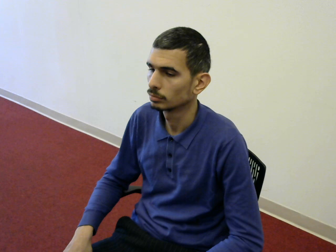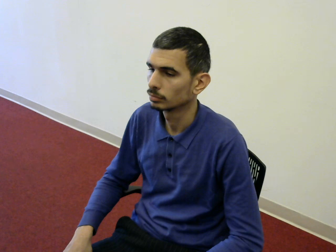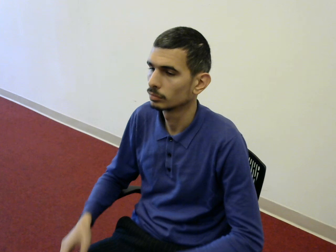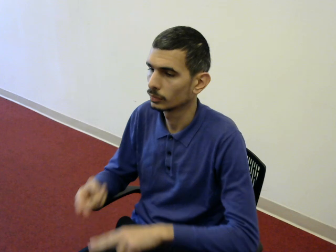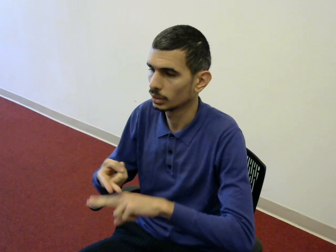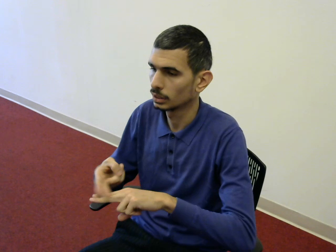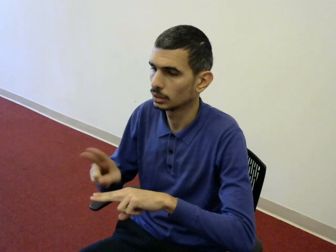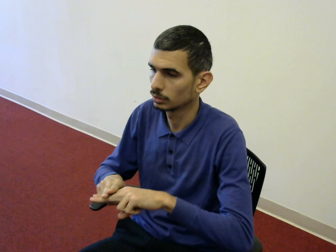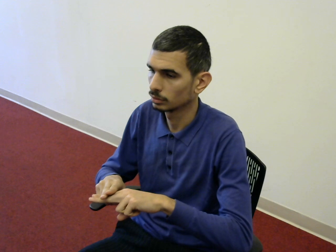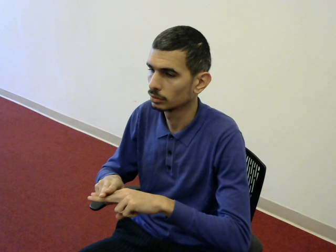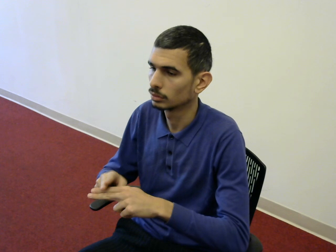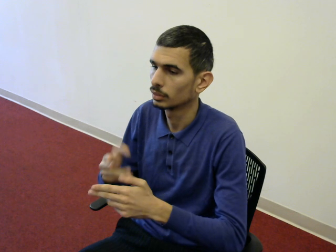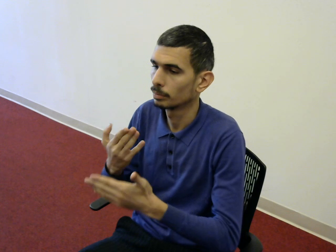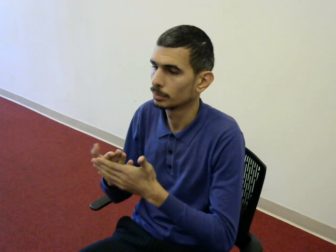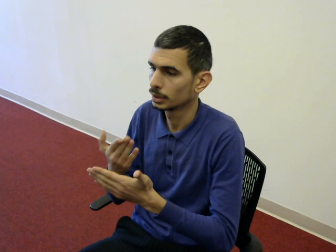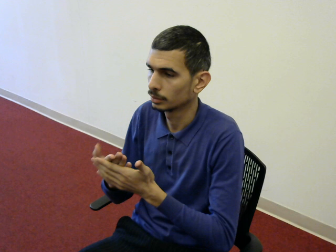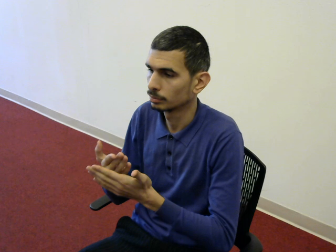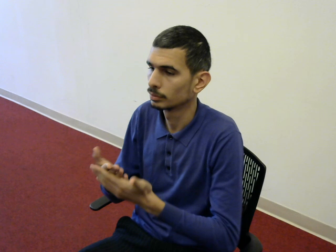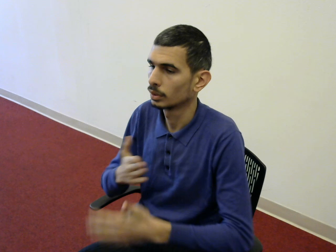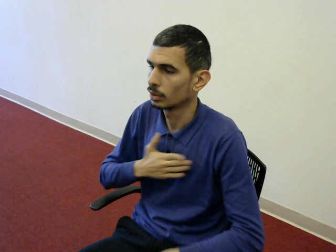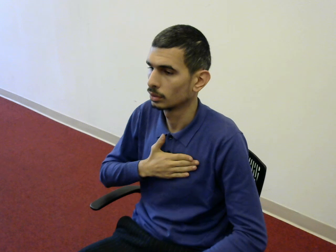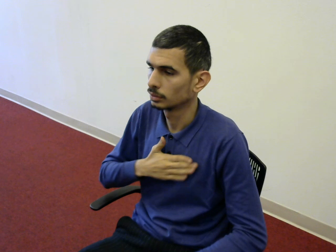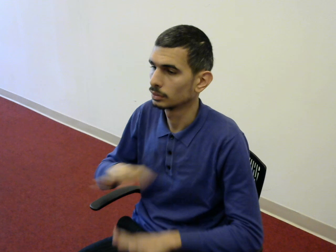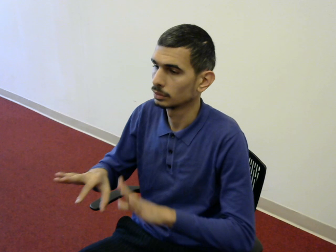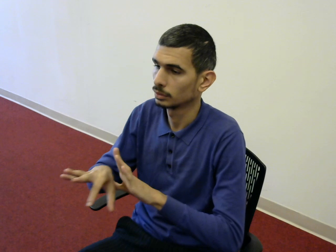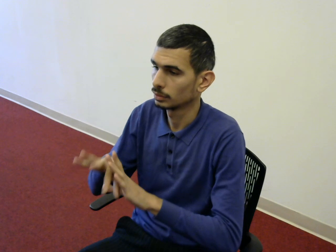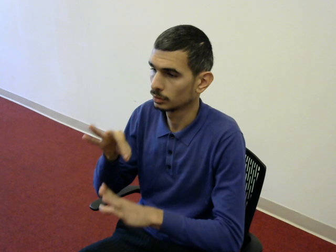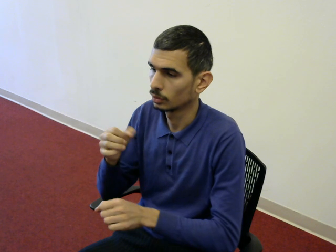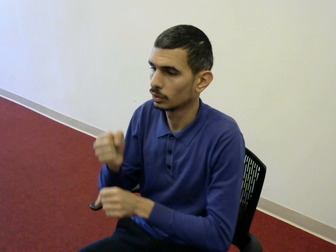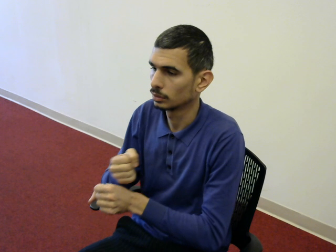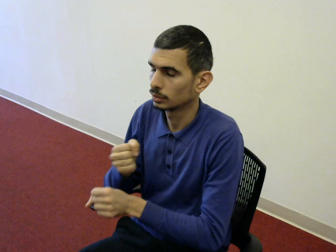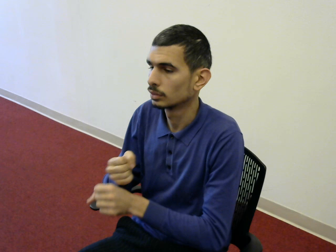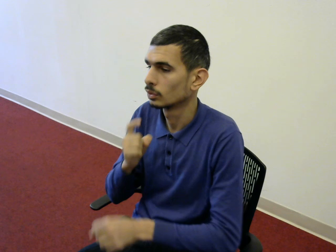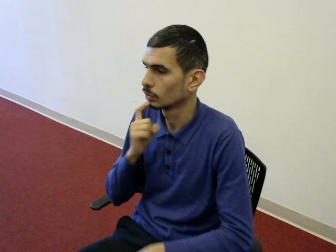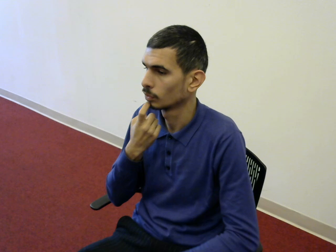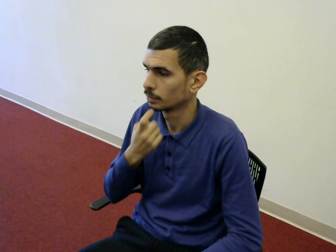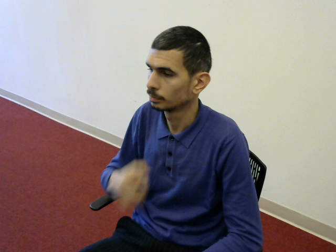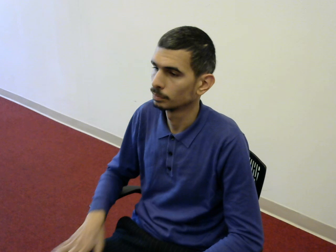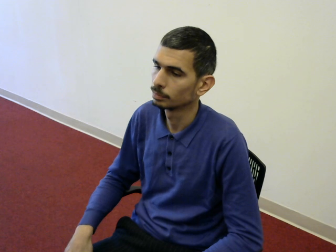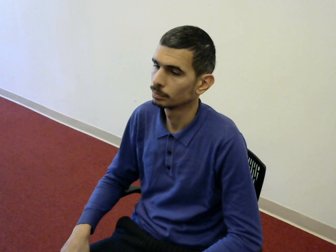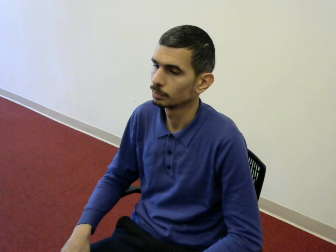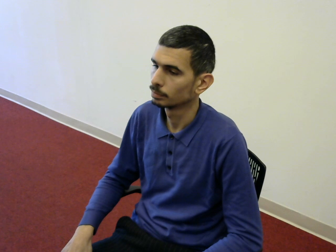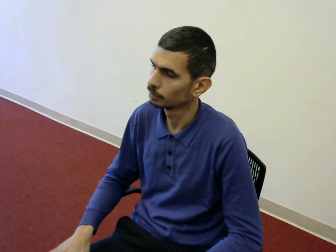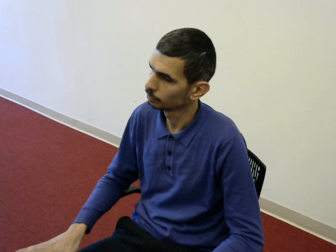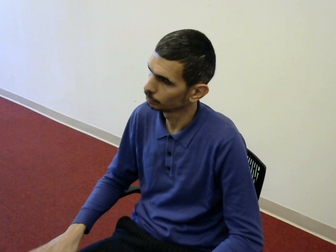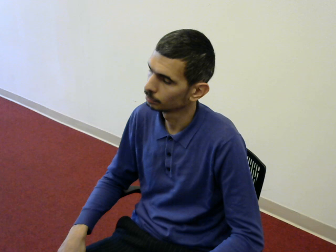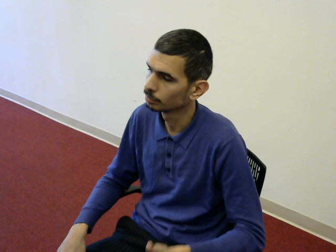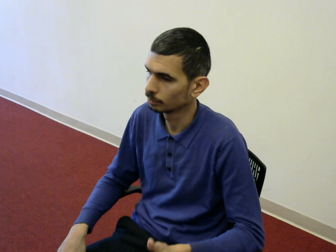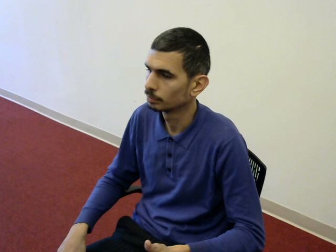Bu məsələdə mənə seçim etmək çətindir